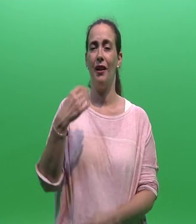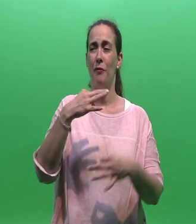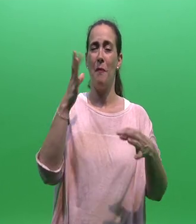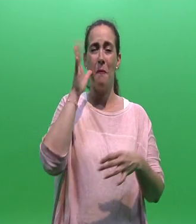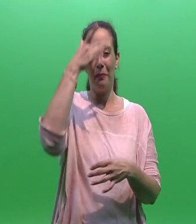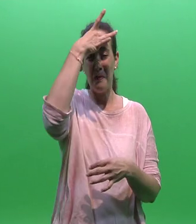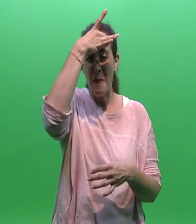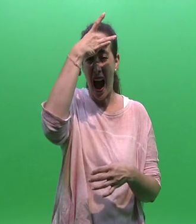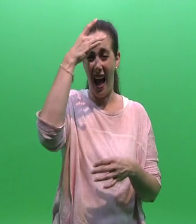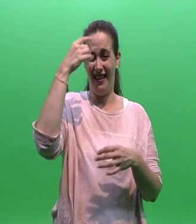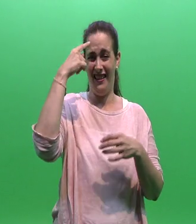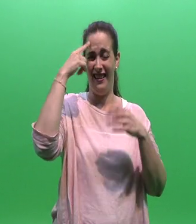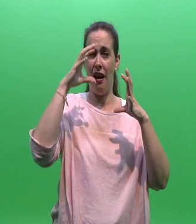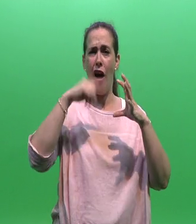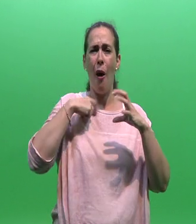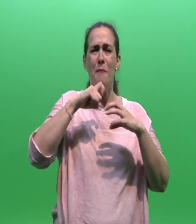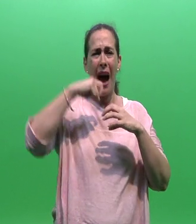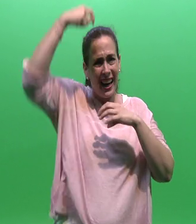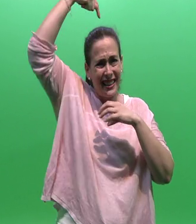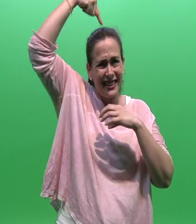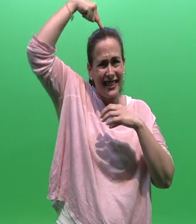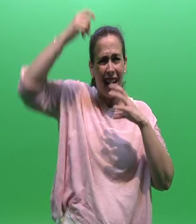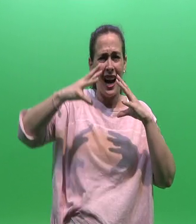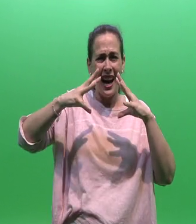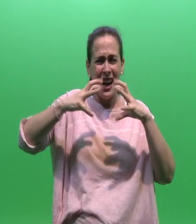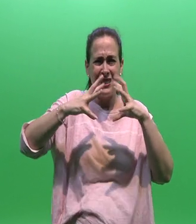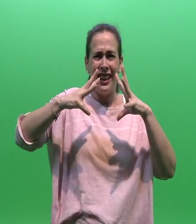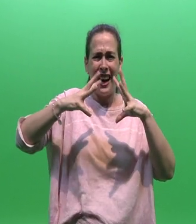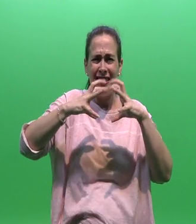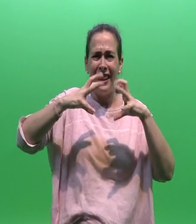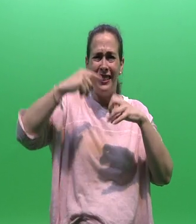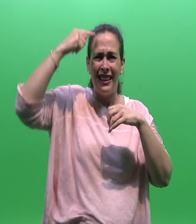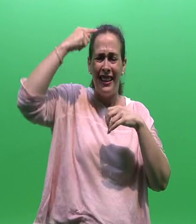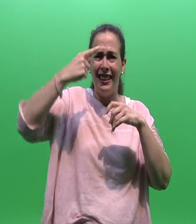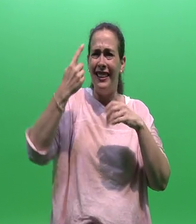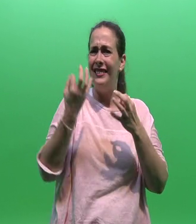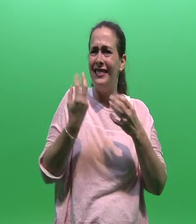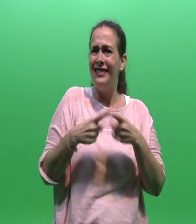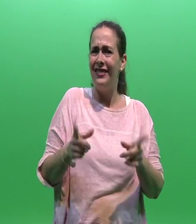Normalment em fa mal el cap, però sento dolor a la part de dalt i contraccions, és un dolor diferent, què és?